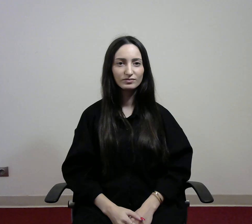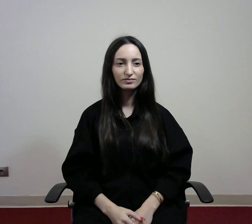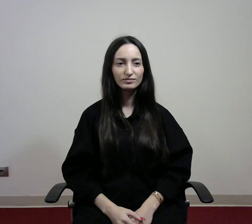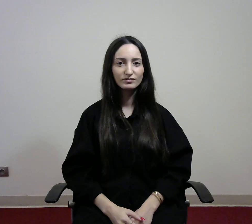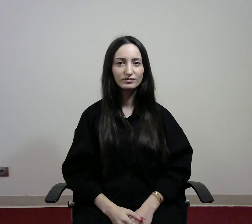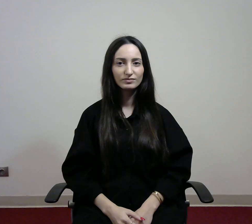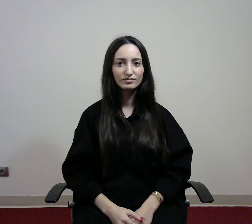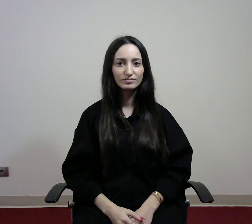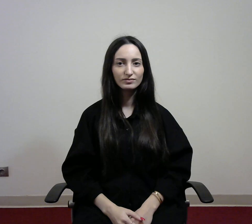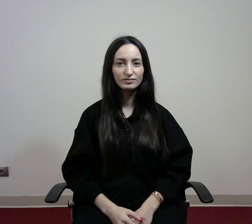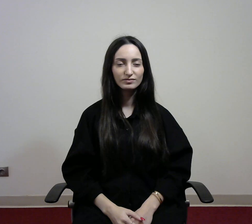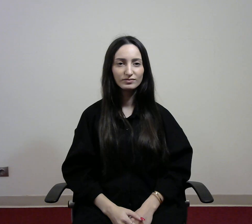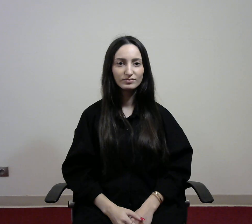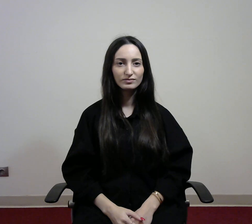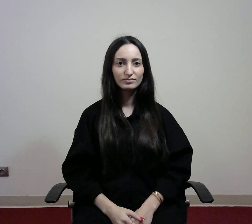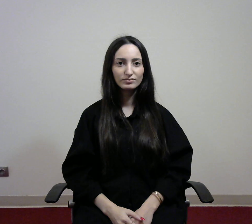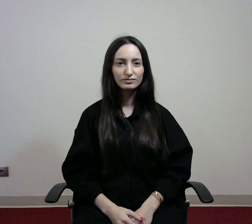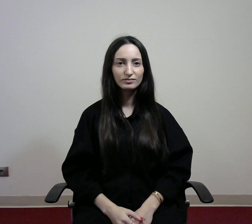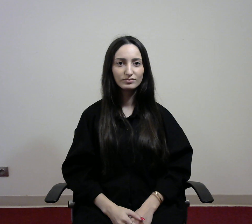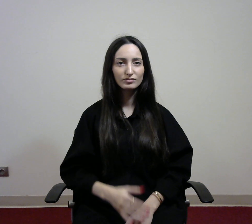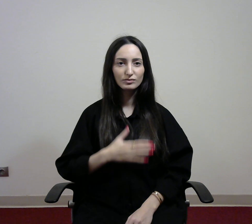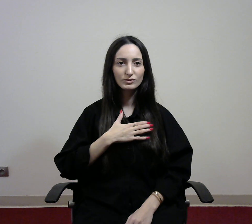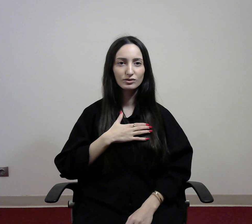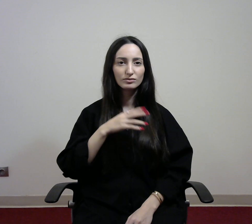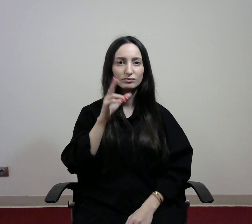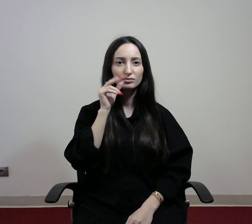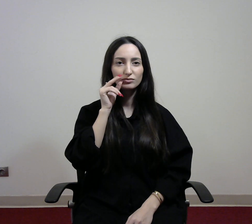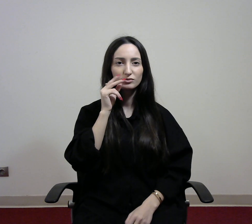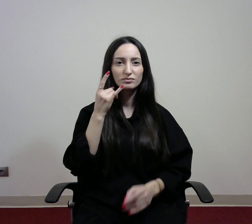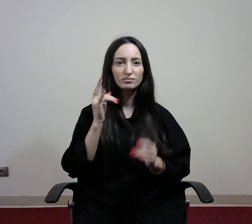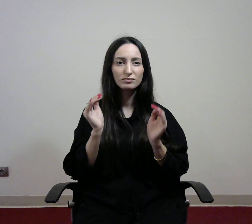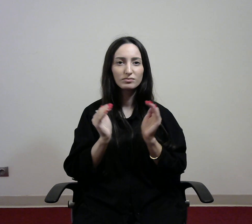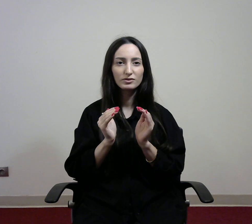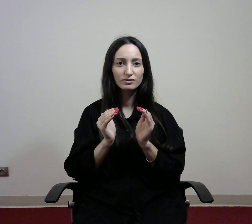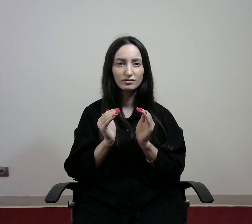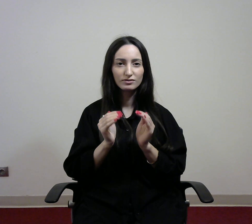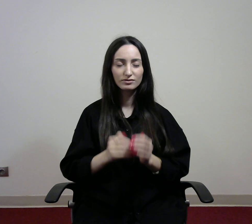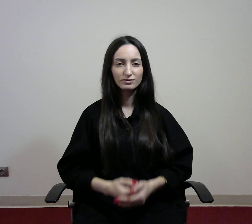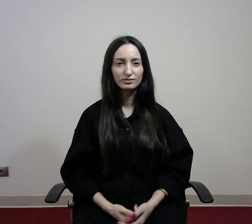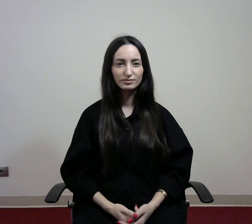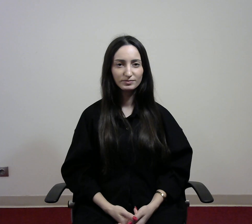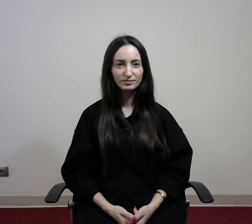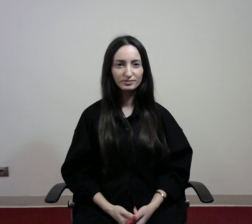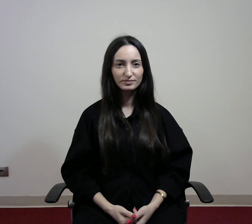Mənim pişiyim balacadır